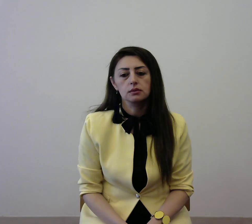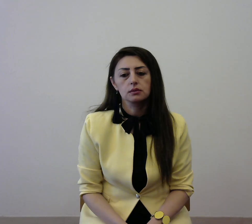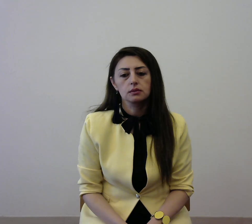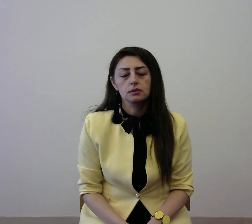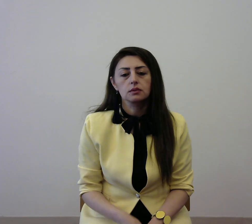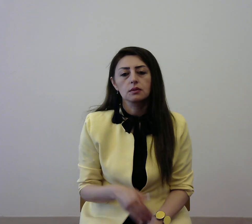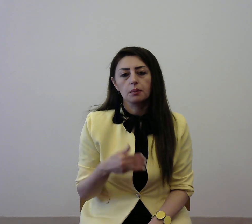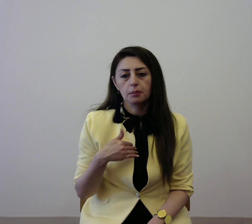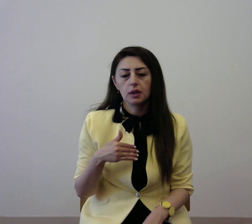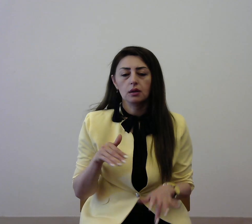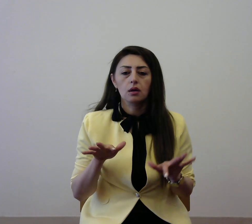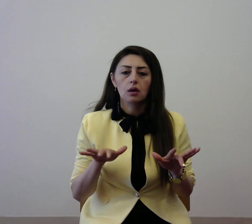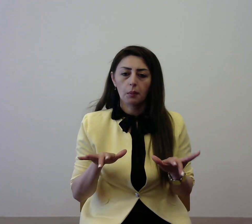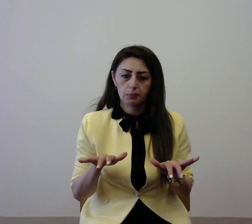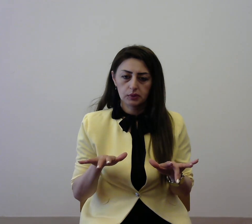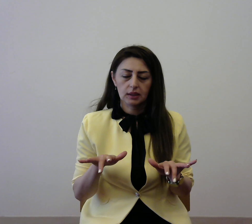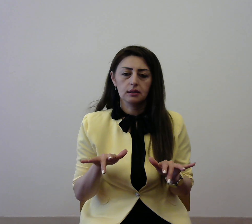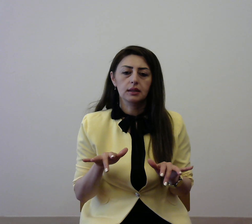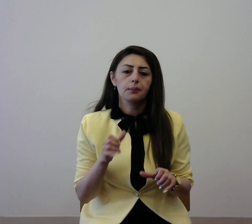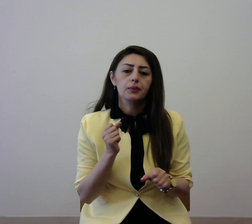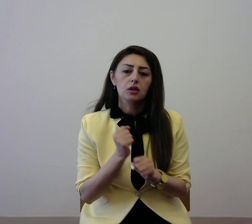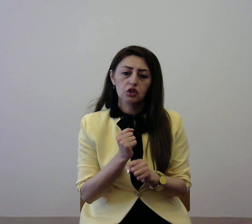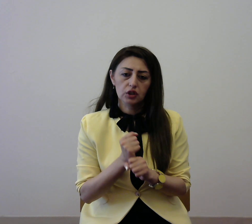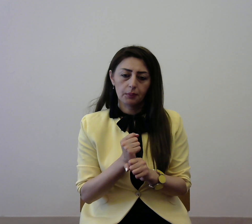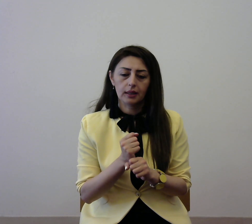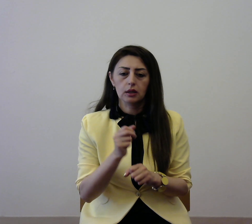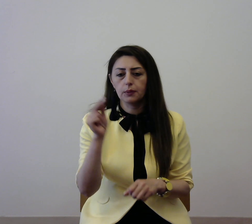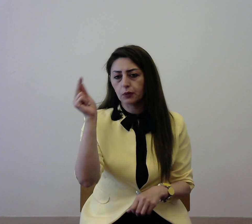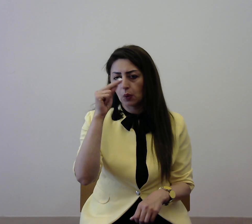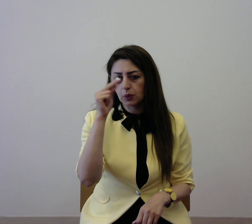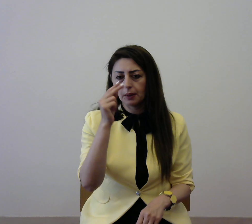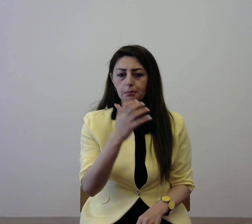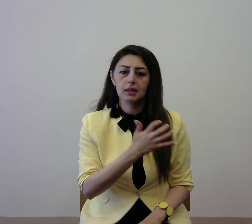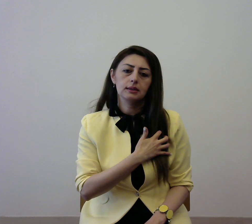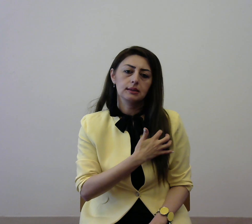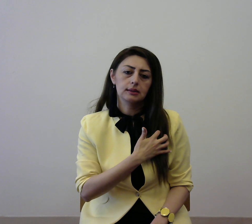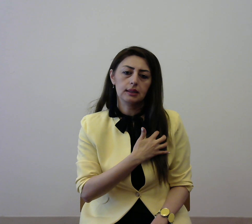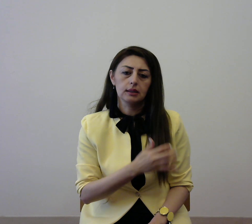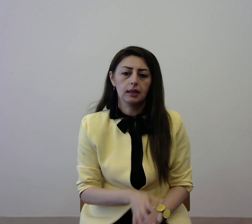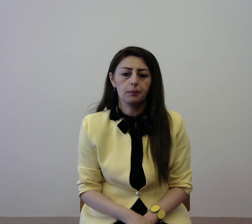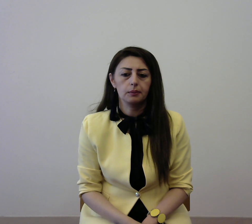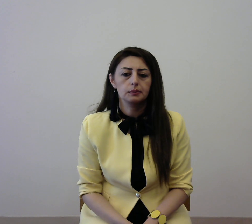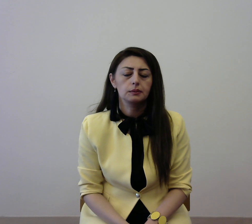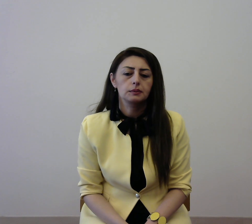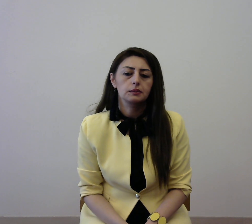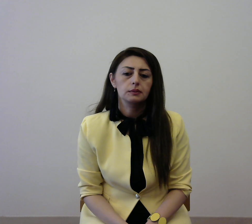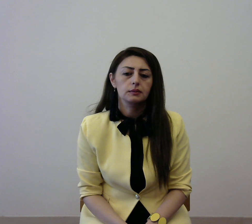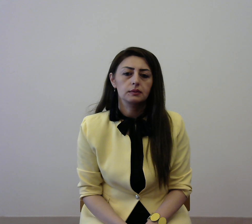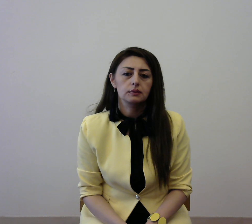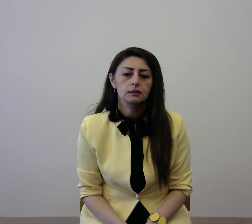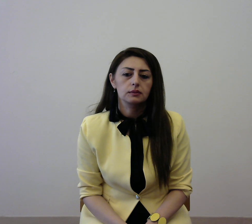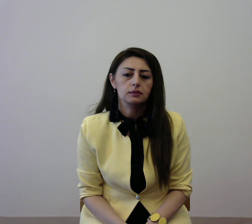Mən kompüterdə işləməyi öyrənmək istəyirəm